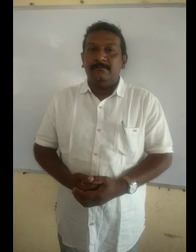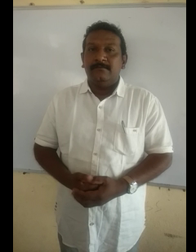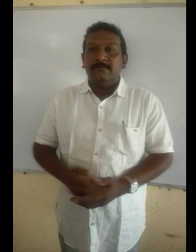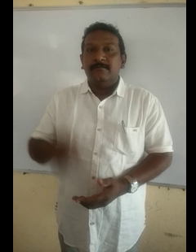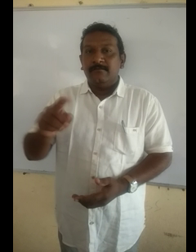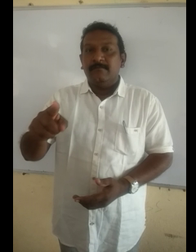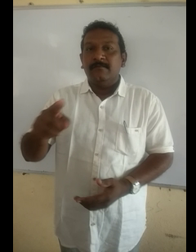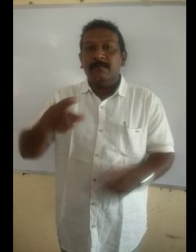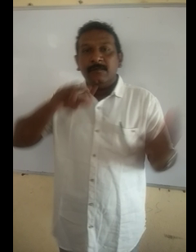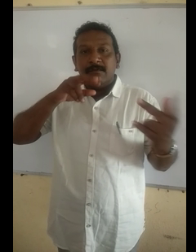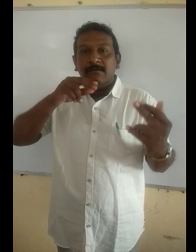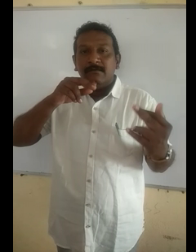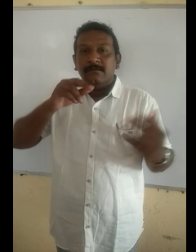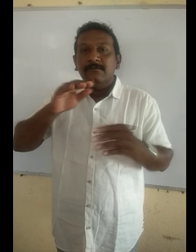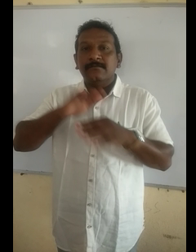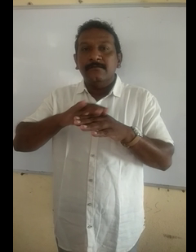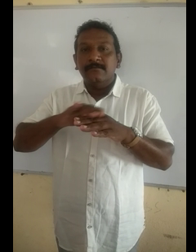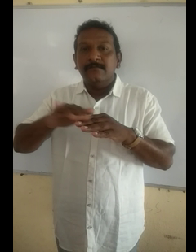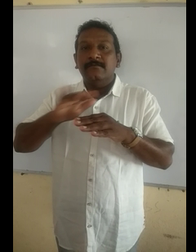could you please talk slower